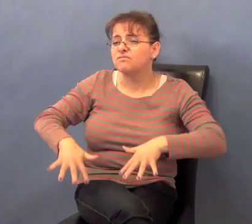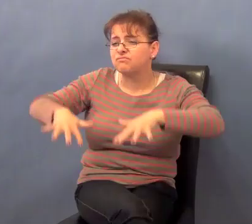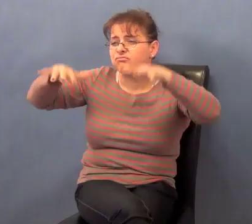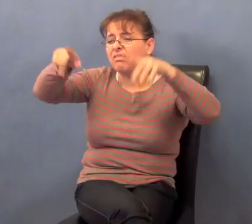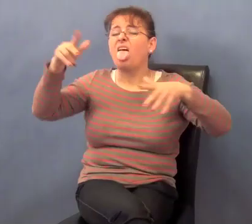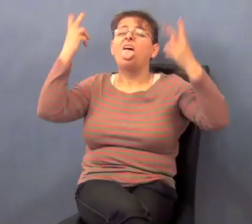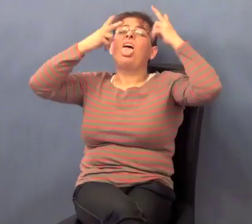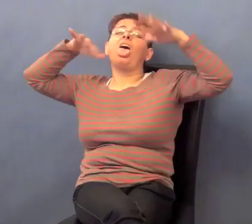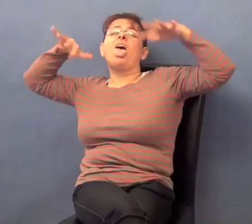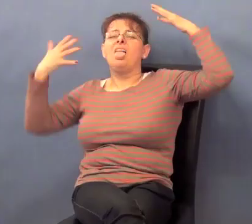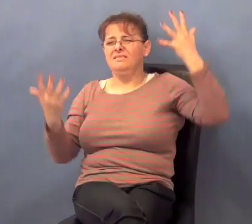Za dużo wody w wannie, a ty przyjemnie się kąpiesz.